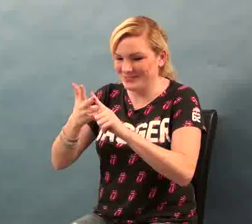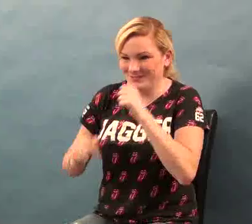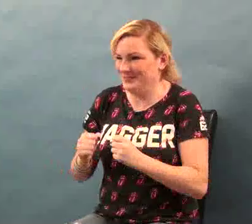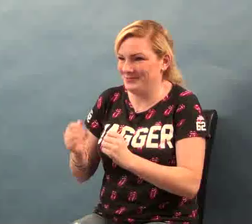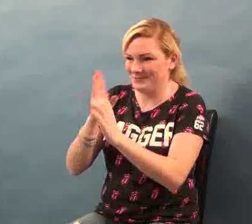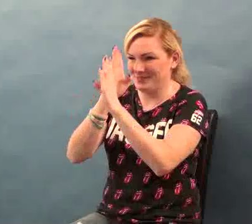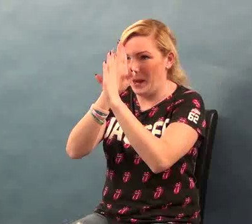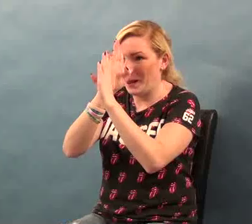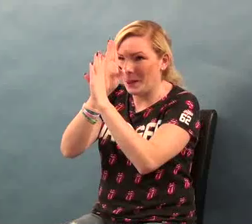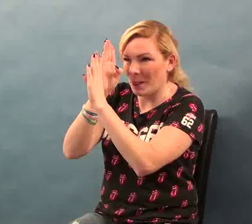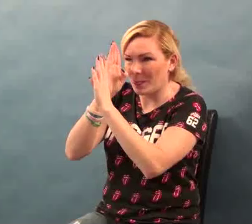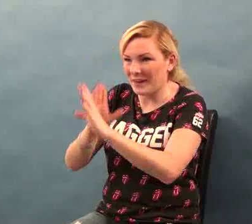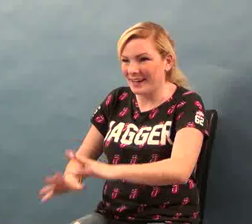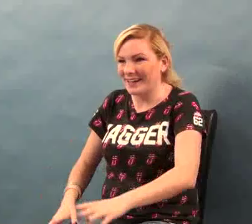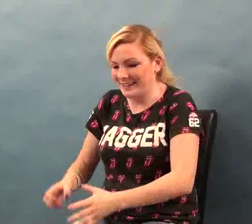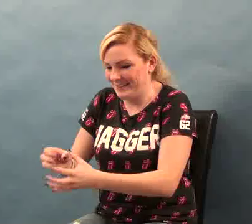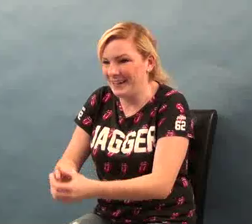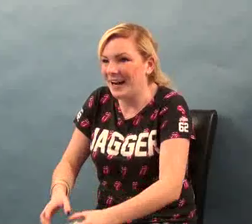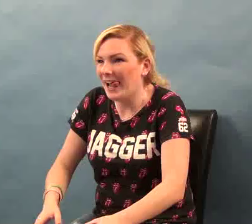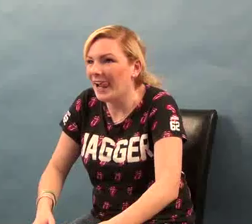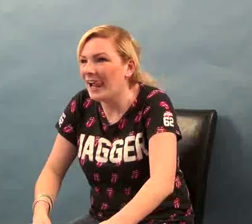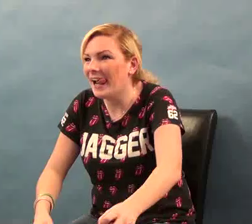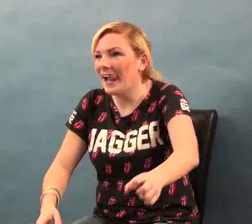Chowa się za rogiem, bierze do ręki kamień, bierze zamach...